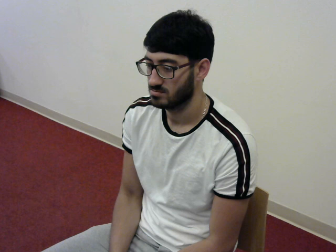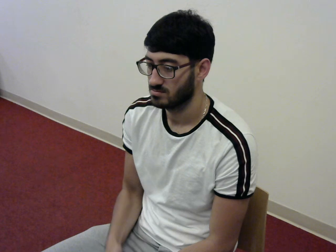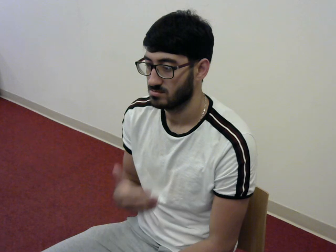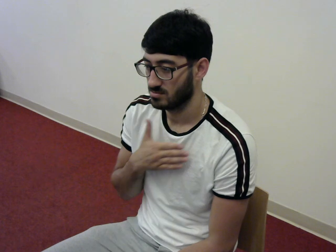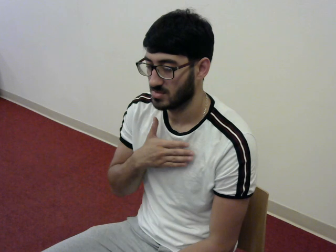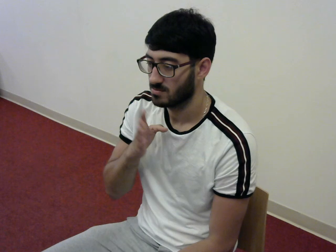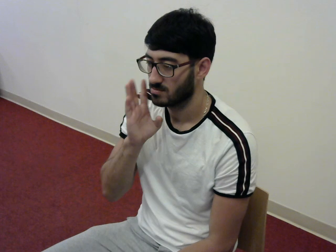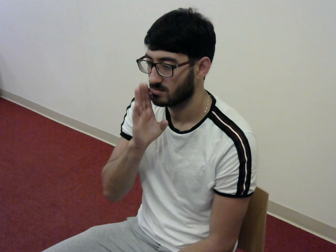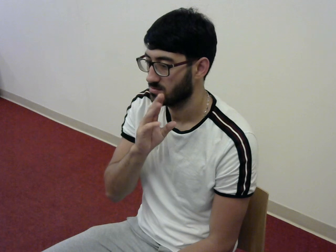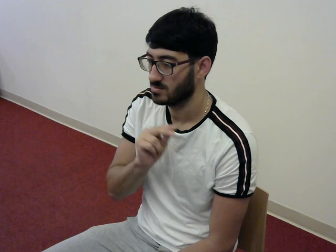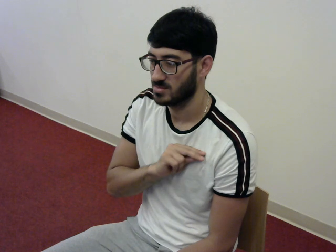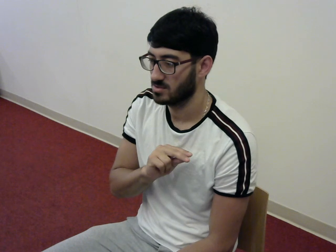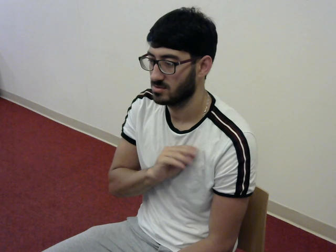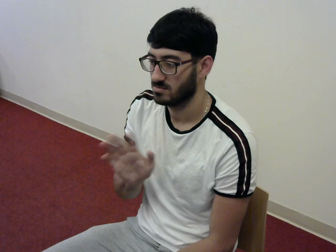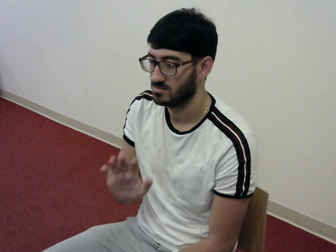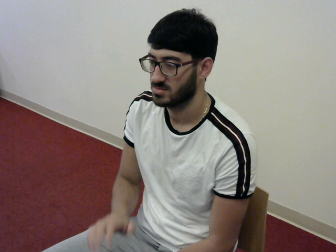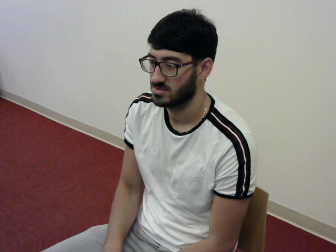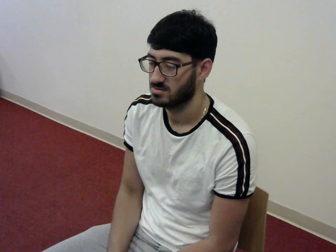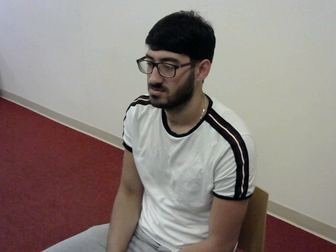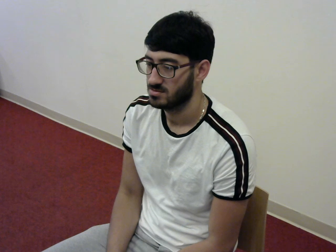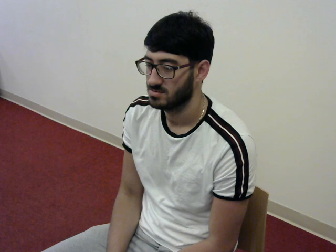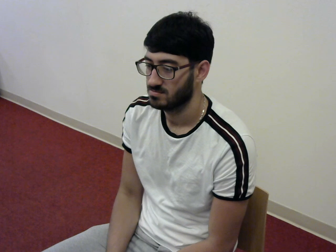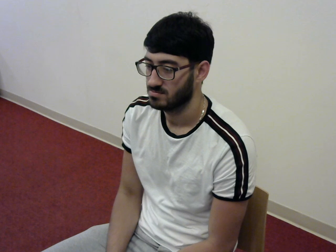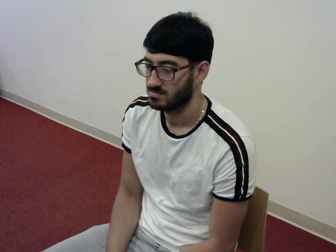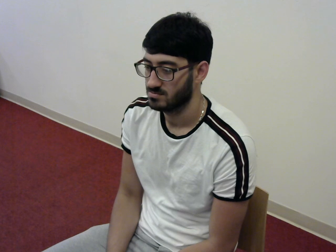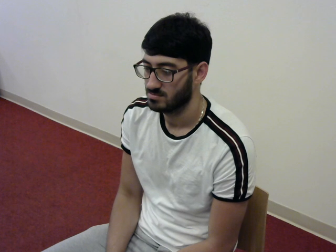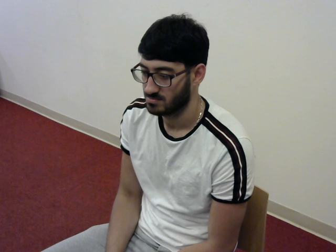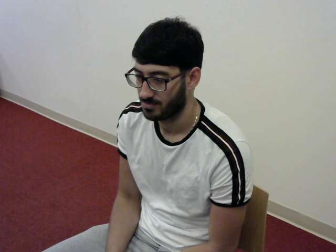Mənim anam işsizdir